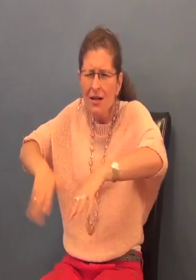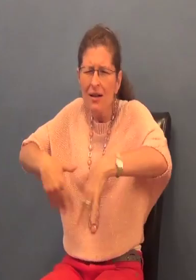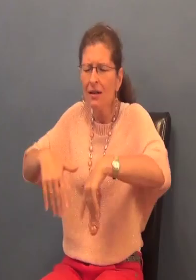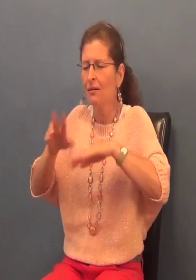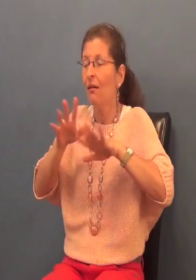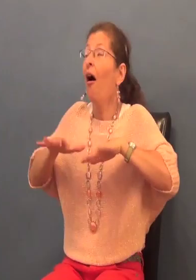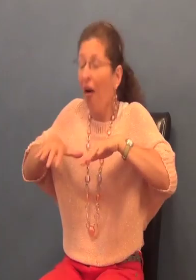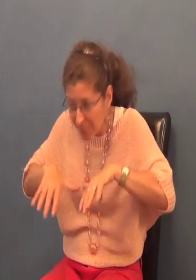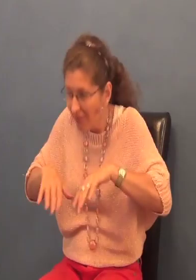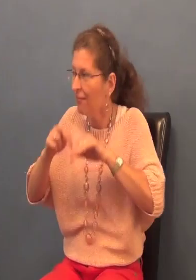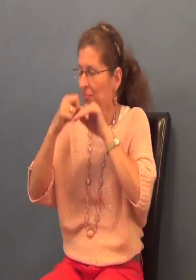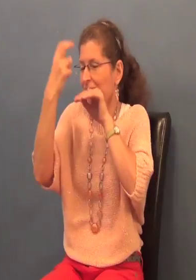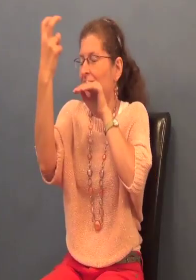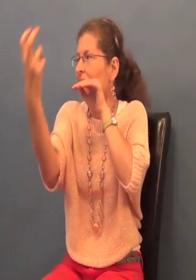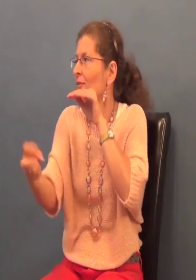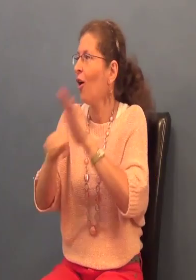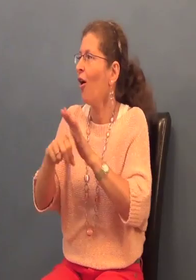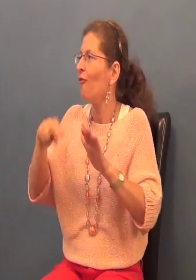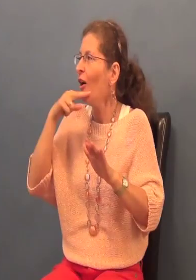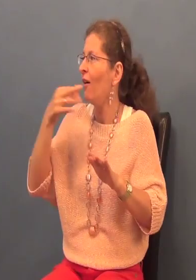Jeleń nagle wyhamował, a chłopiec spadł do wody, do jeziora.